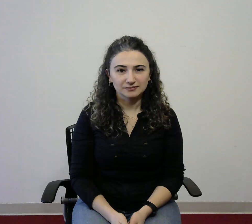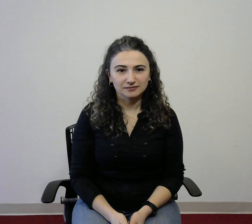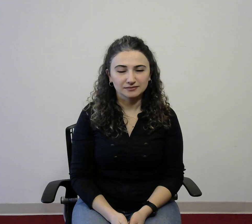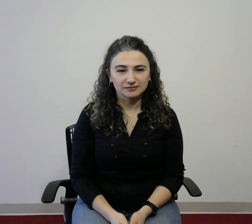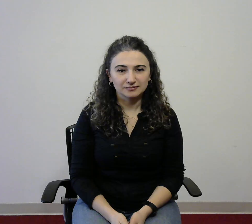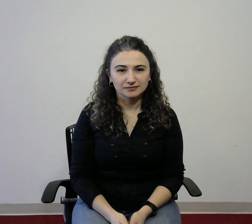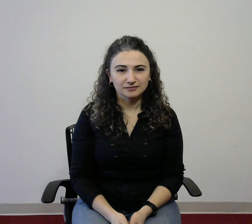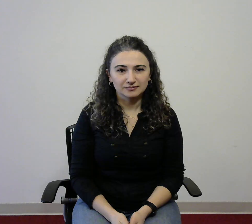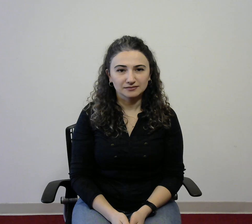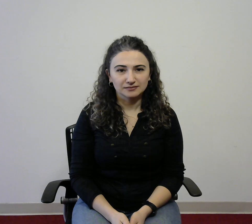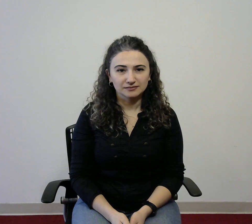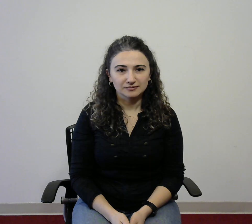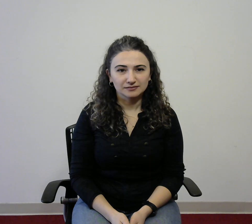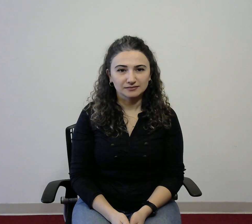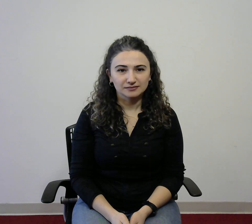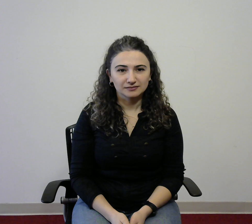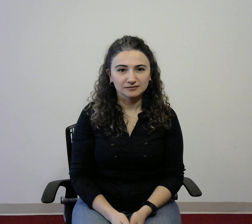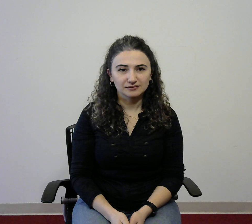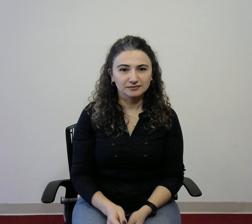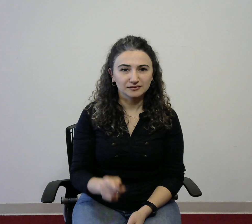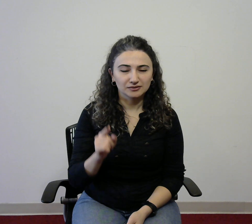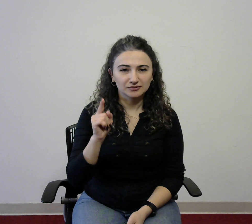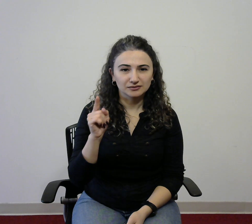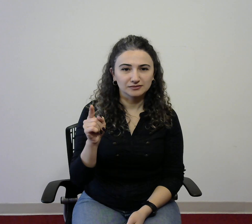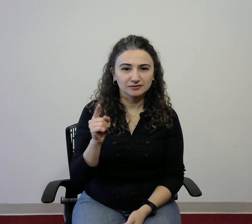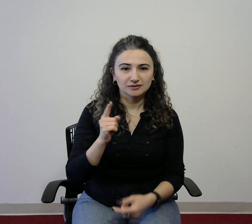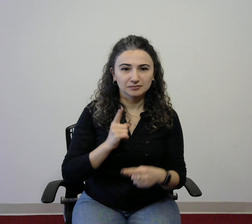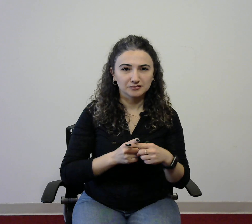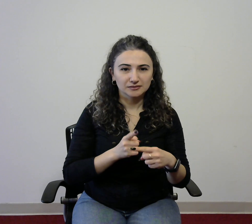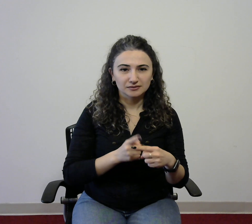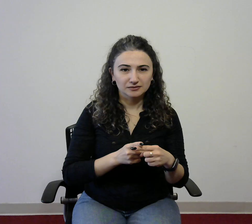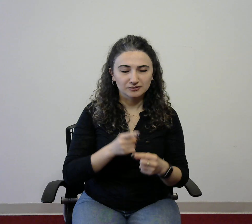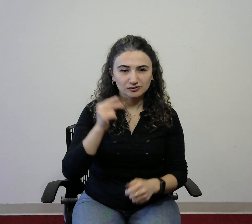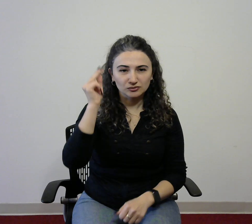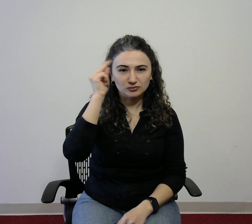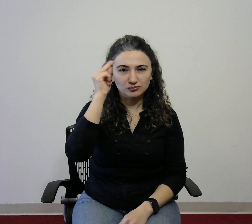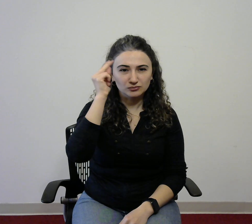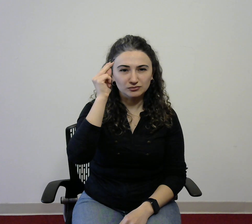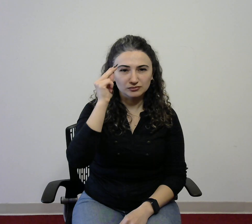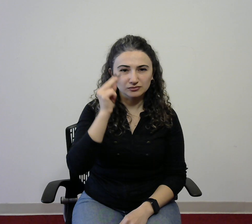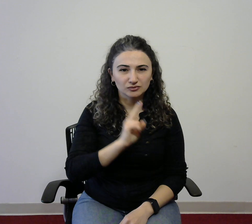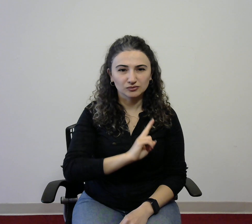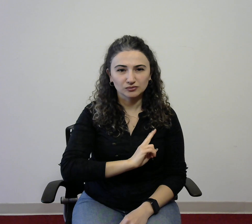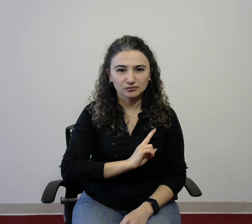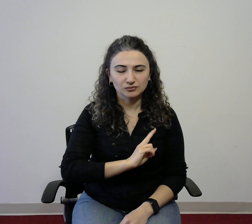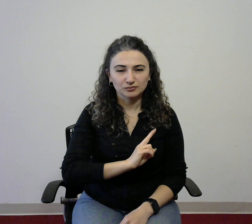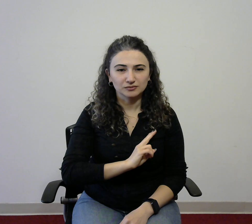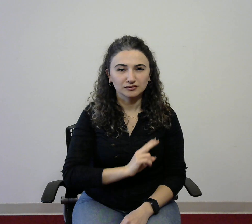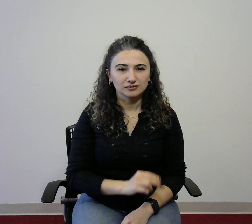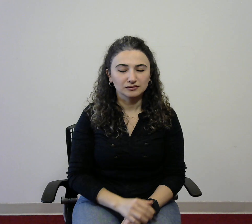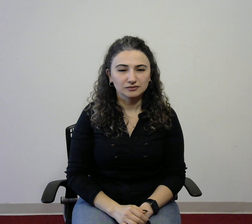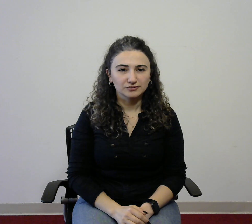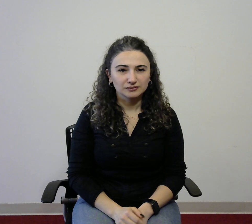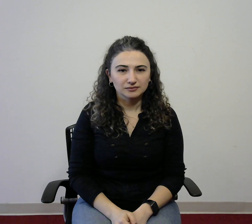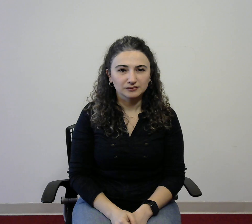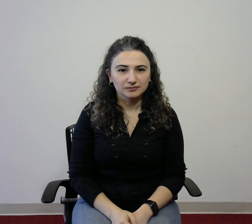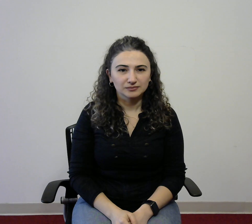O riyazi dərsləri sevir